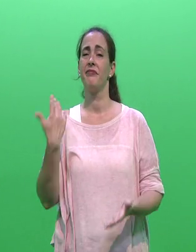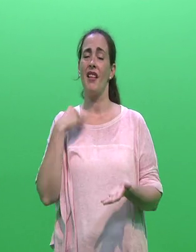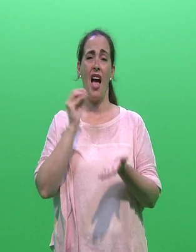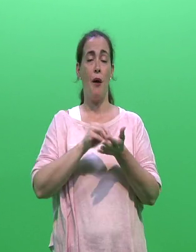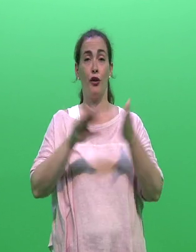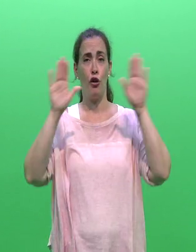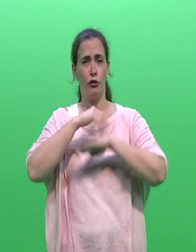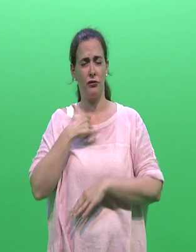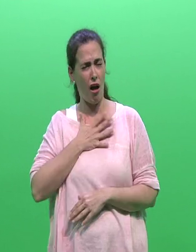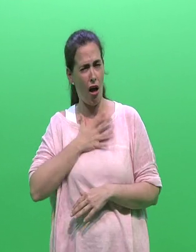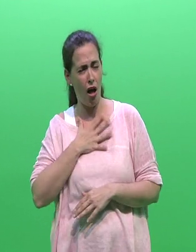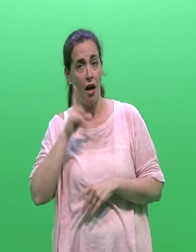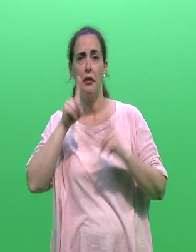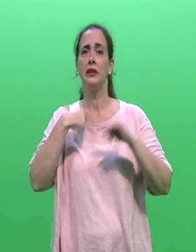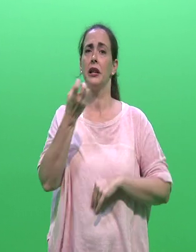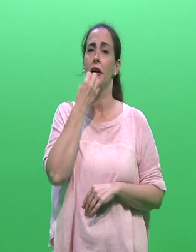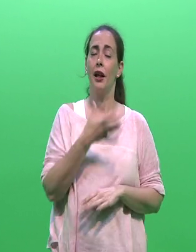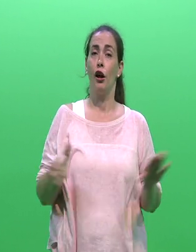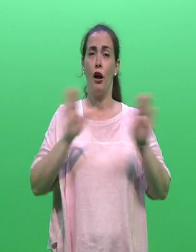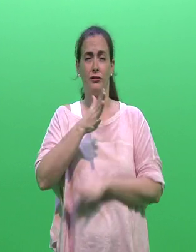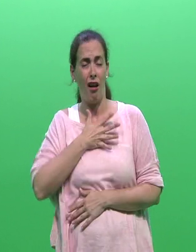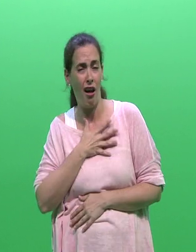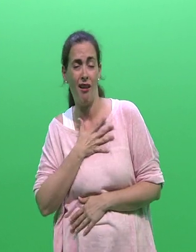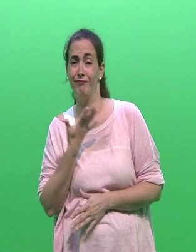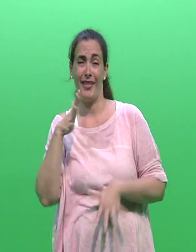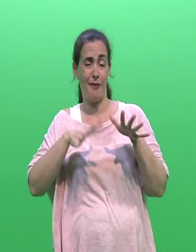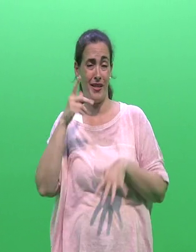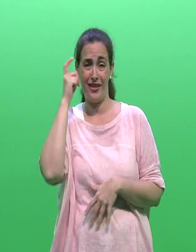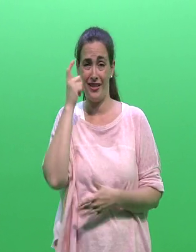De vegades a la nit tinc molta tos. L'endemà estic bé, però a la nit torno a tenir molta tos, depèn del dia.